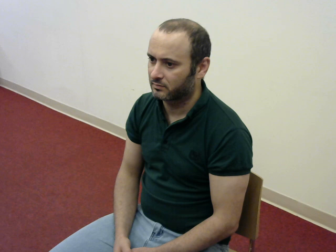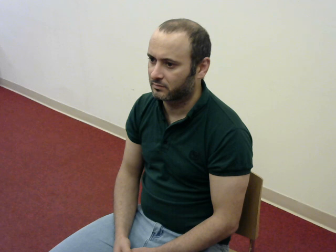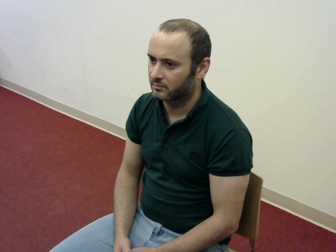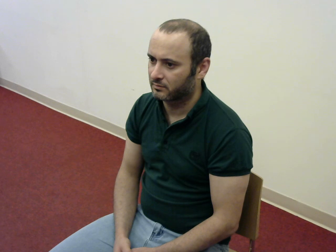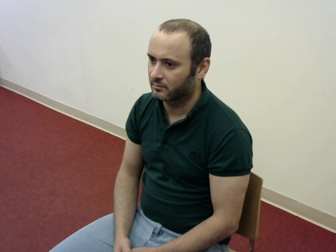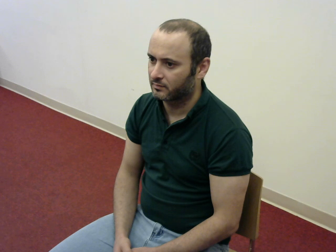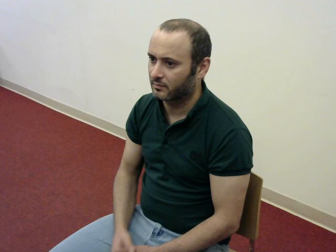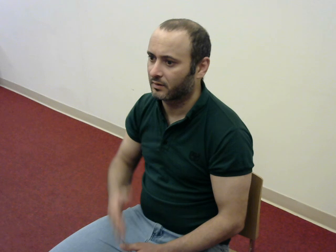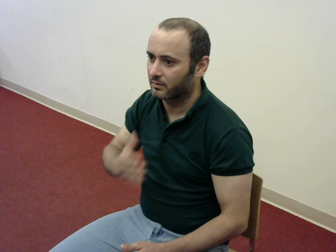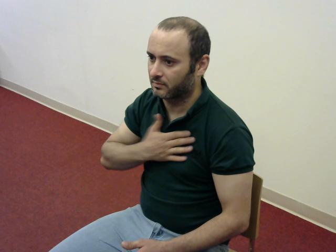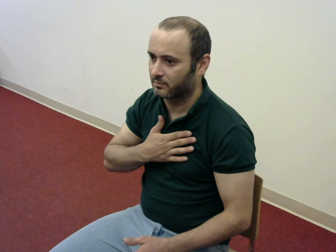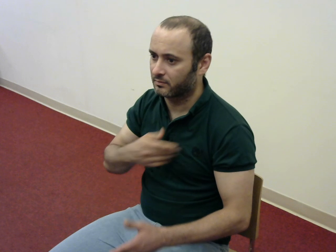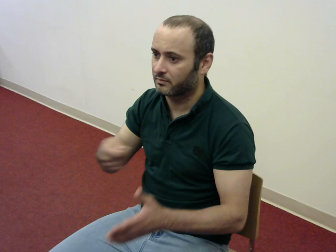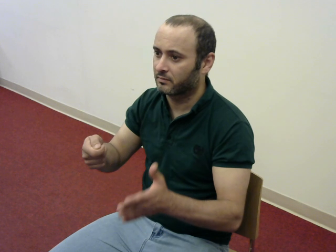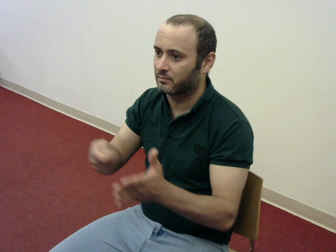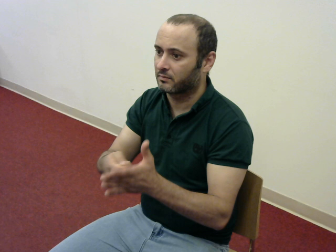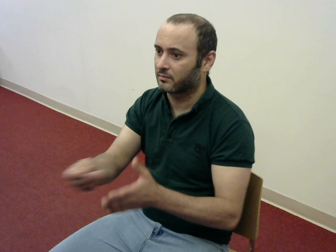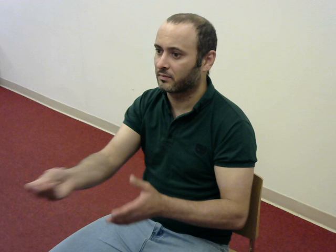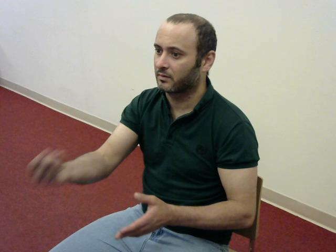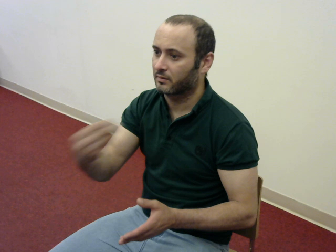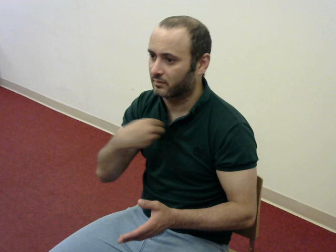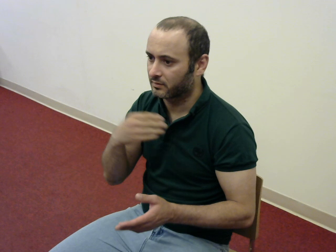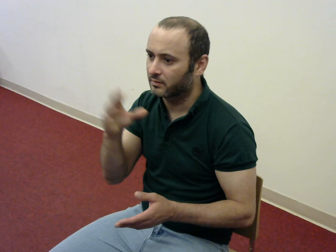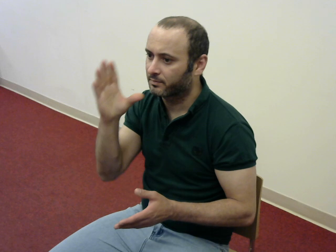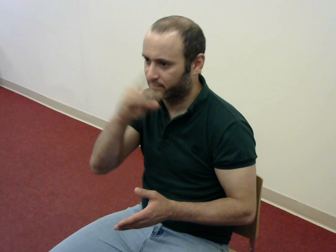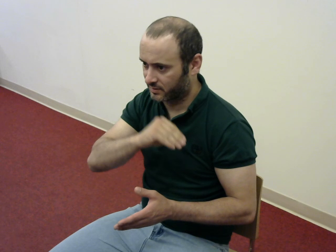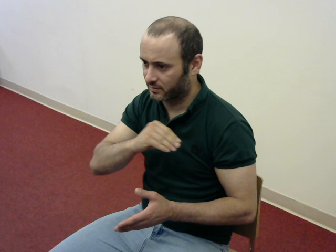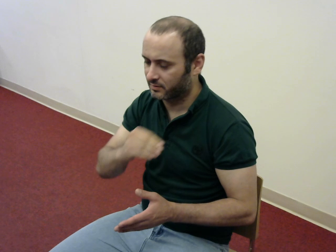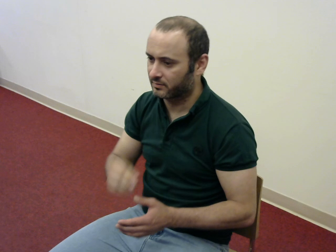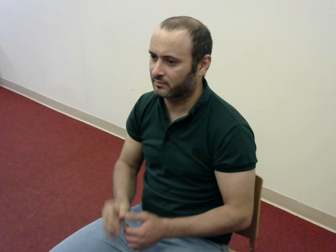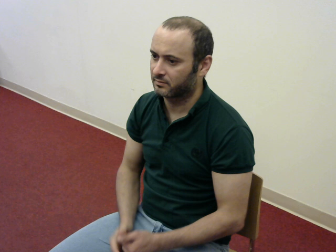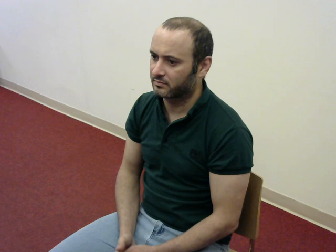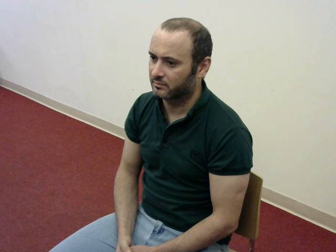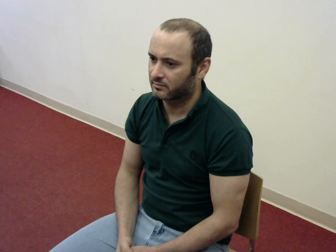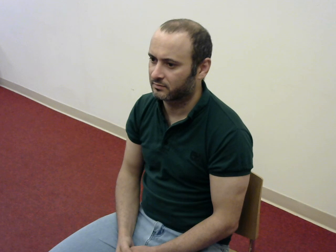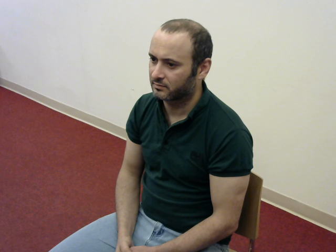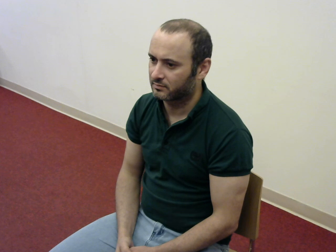Mənə 2 bilet verə bilərsinizmi?